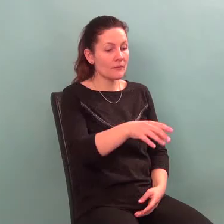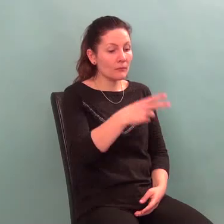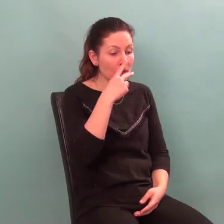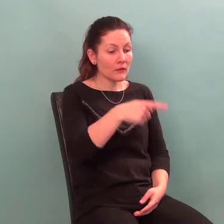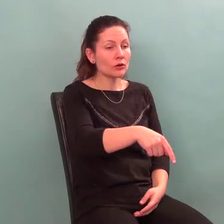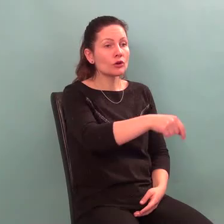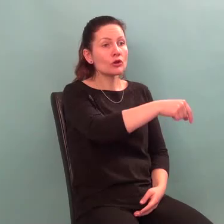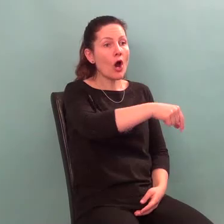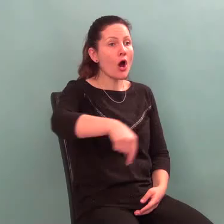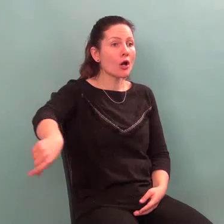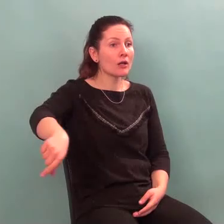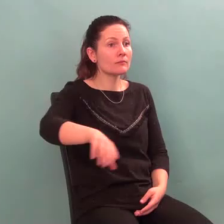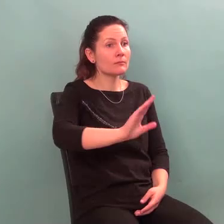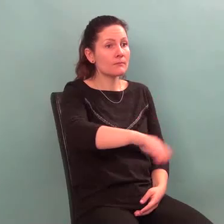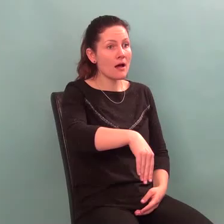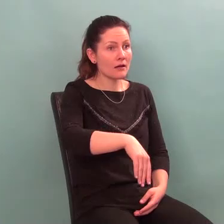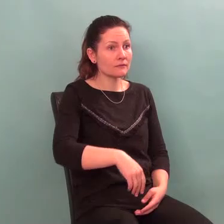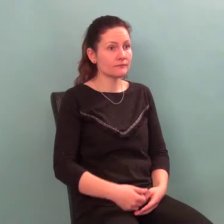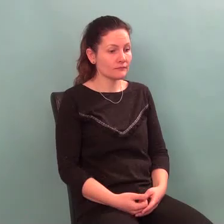Widać, że są tory.